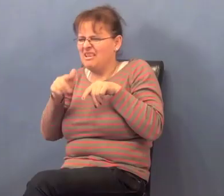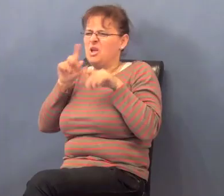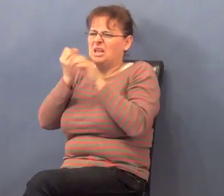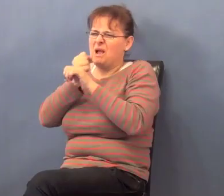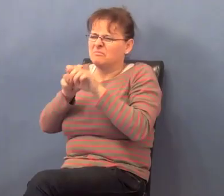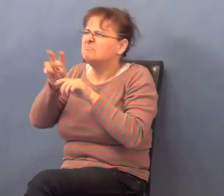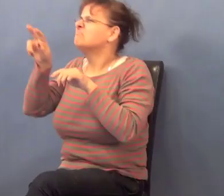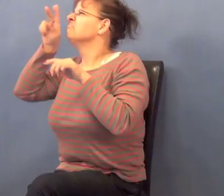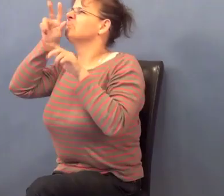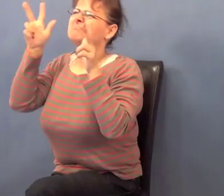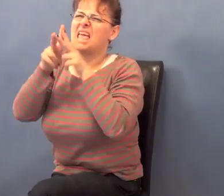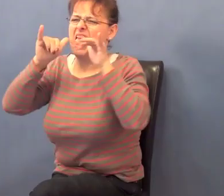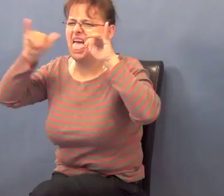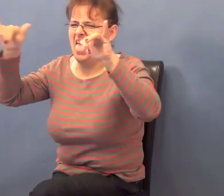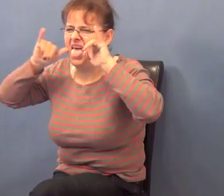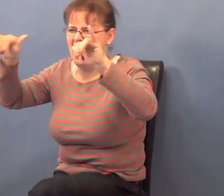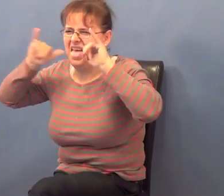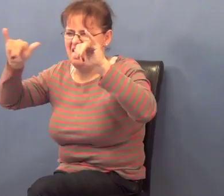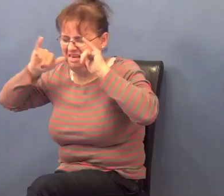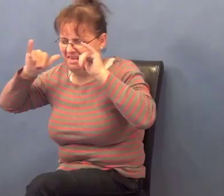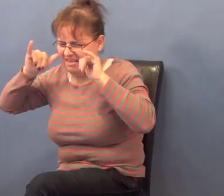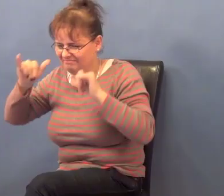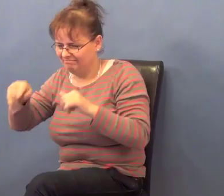Chłopiec z kamienia rozgląda się i znowu krzyczy.